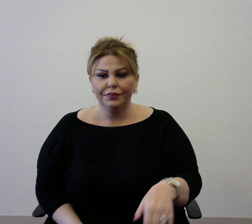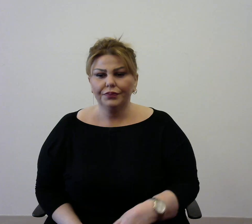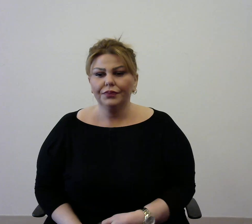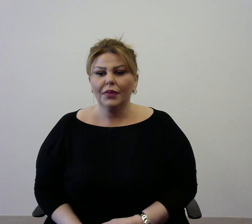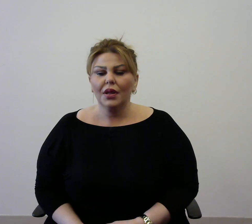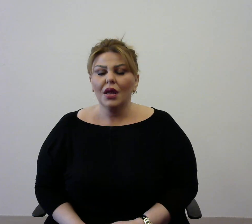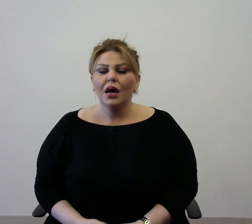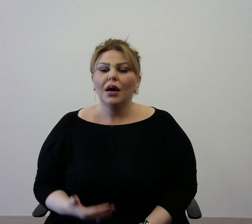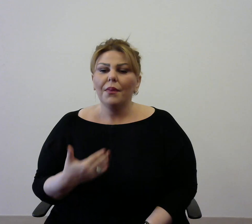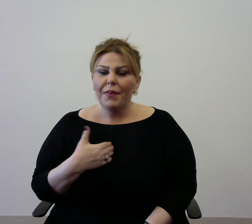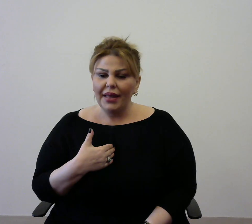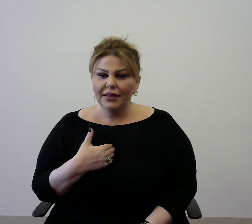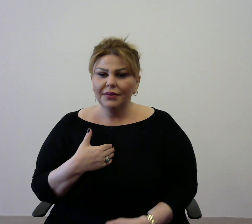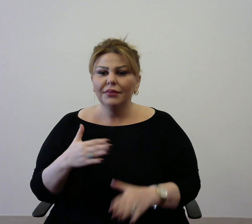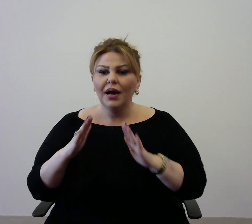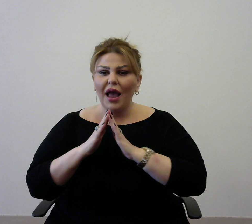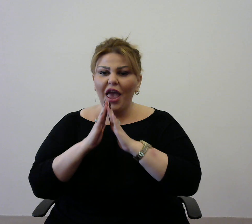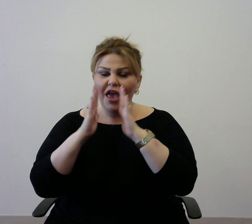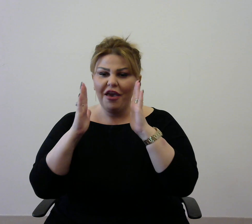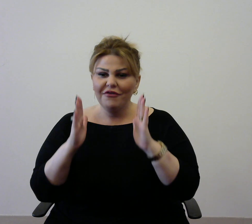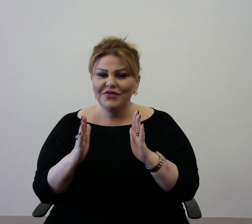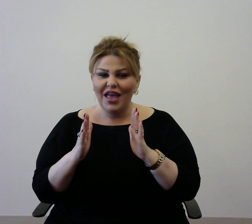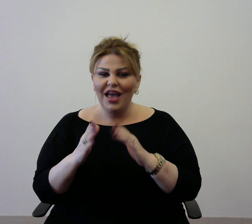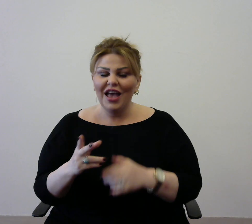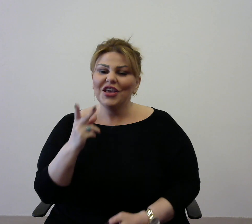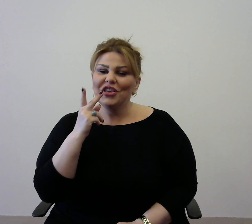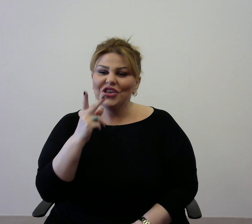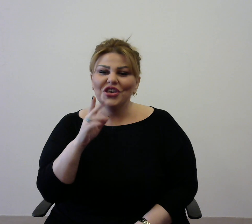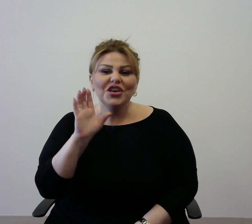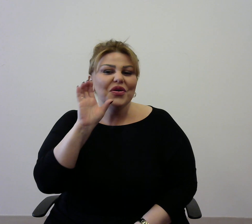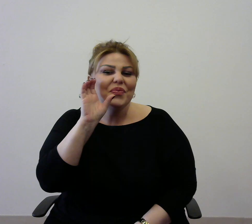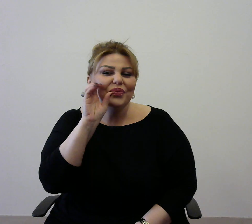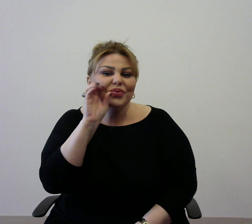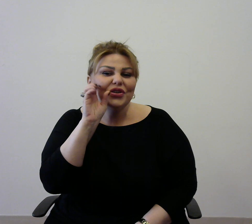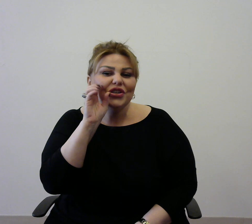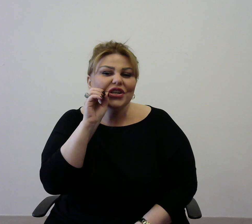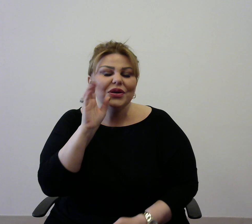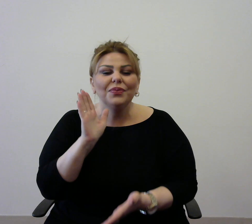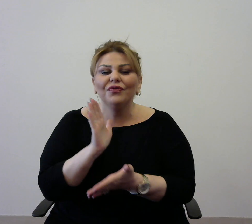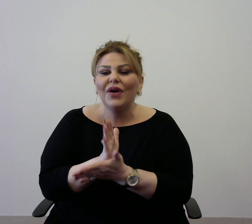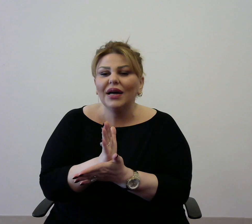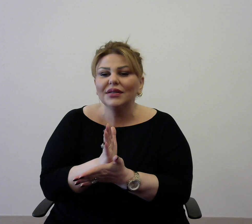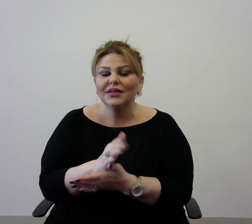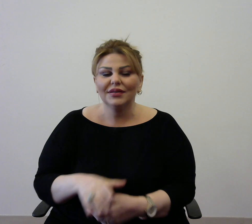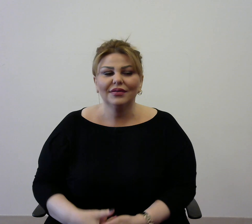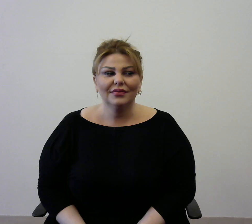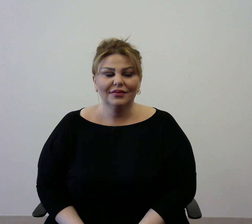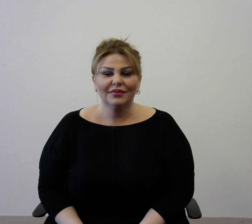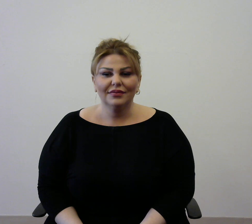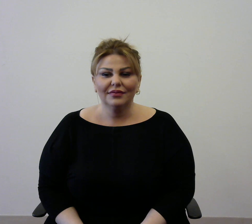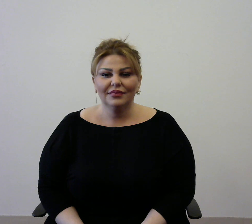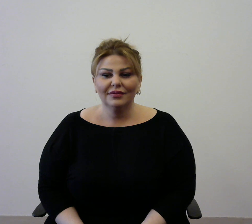Mənim evdə 2 pişiyim var